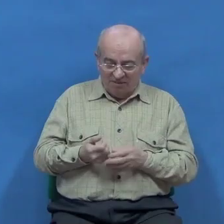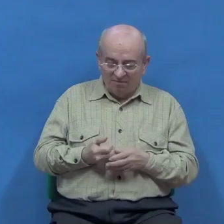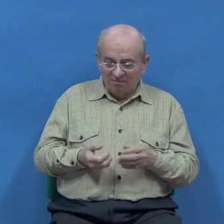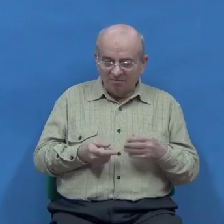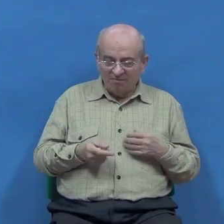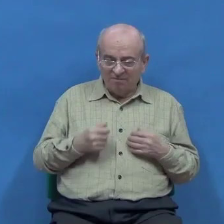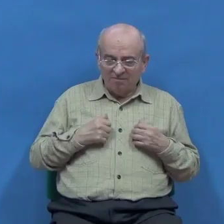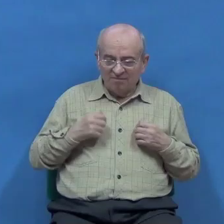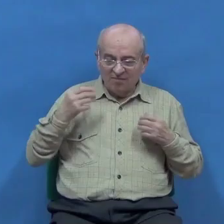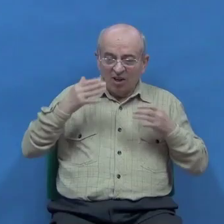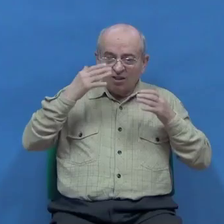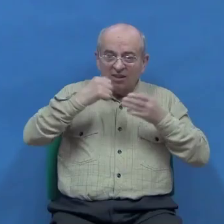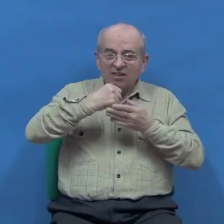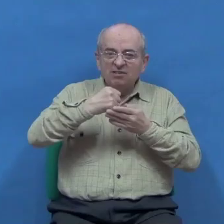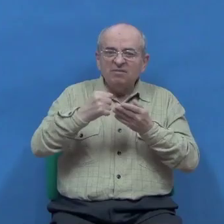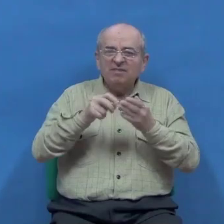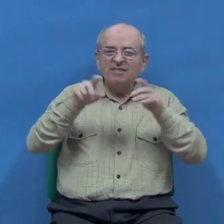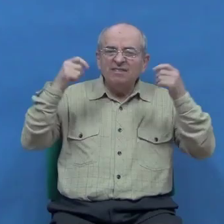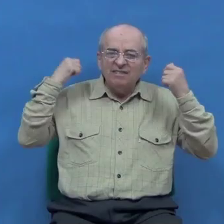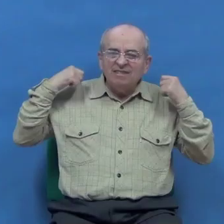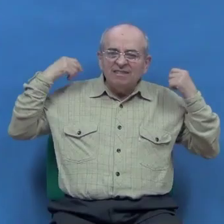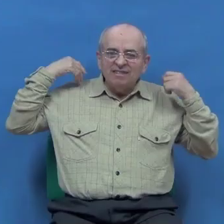Chaplin ma na plecach szyby.